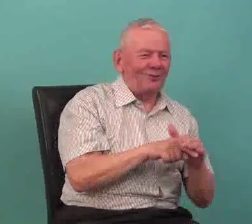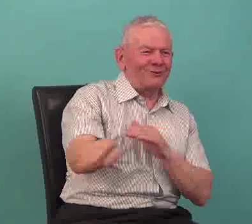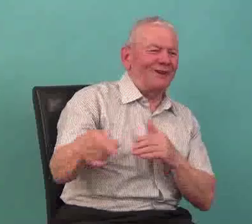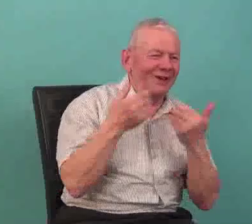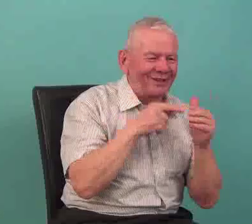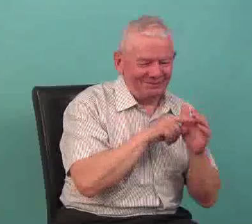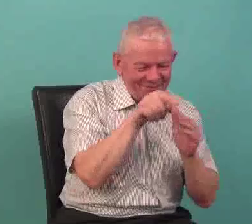Kot wyskakuje na dół.